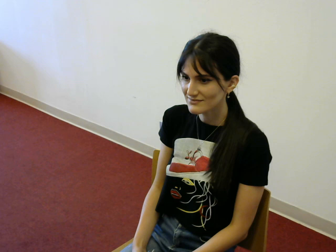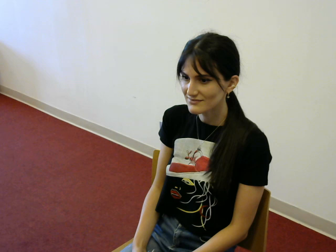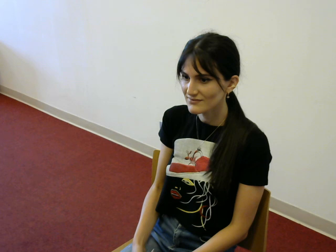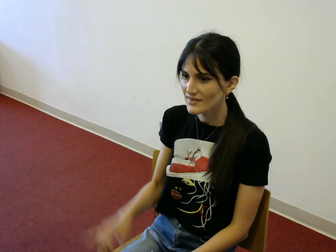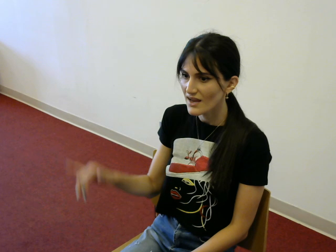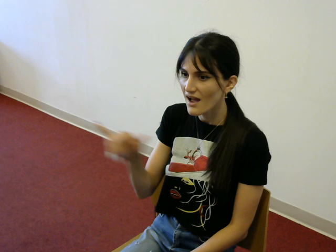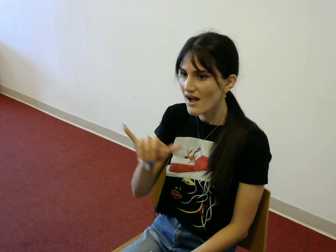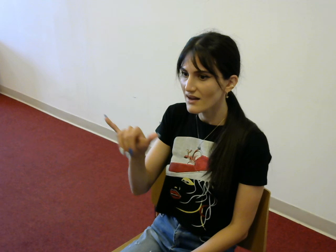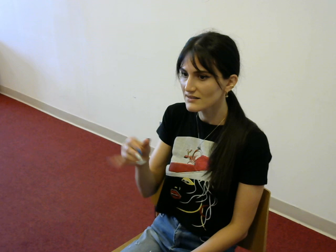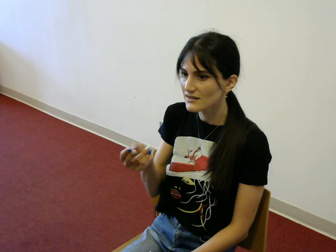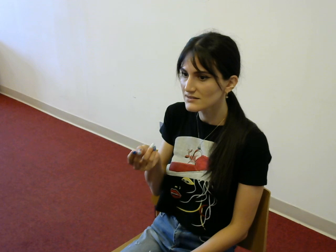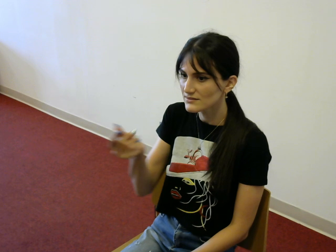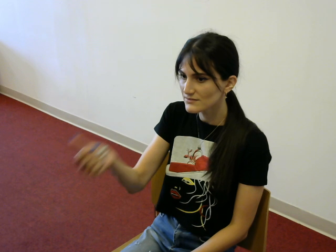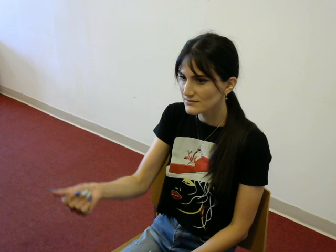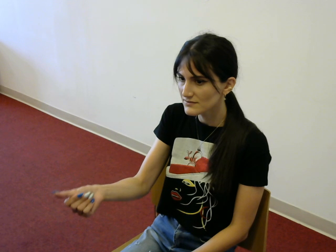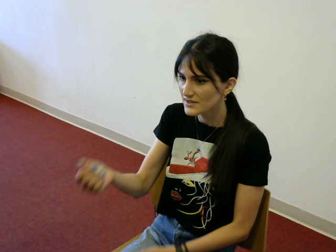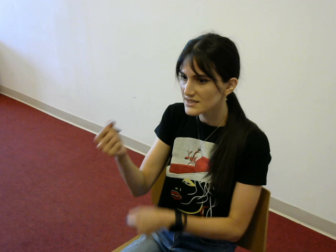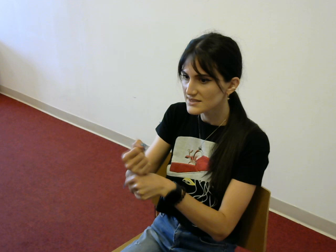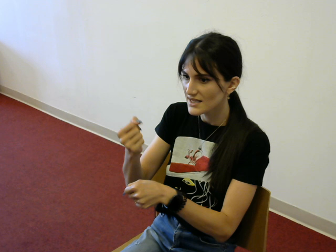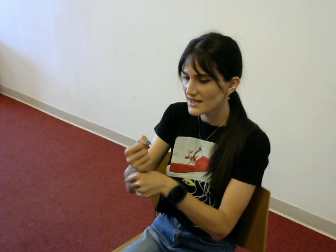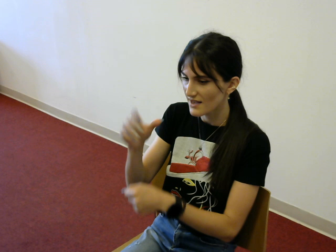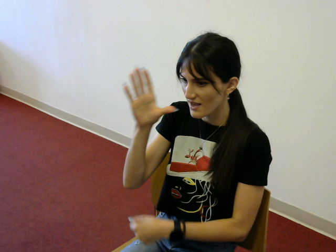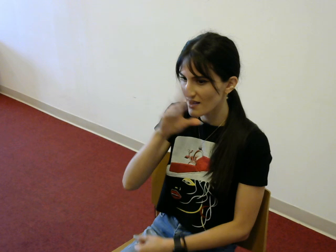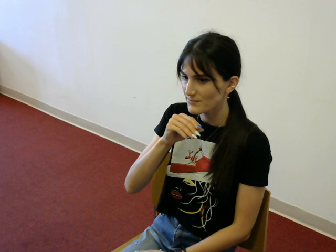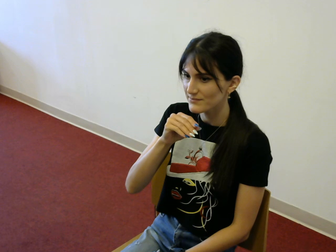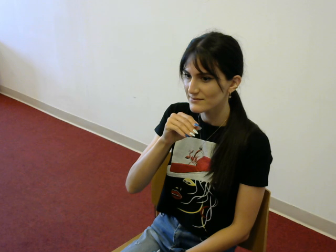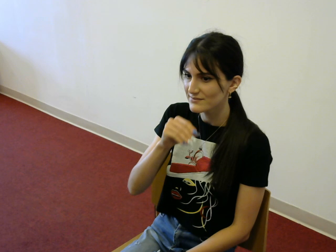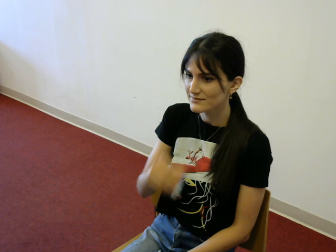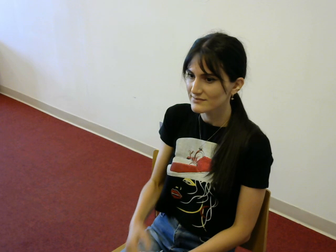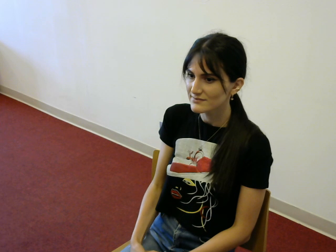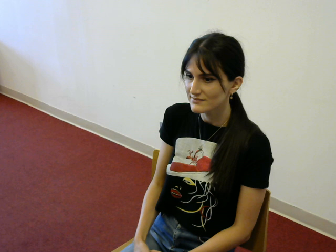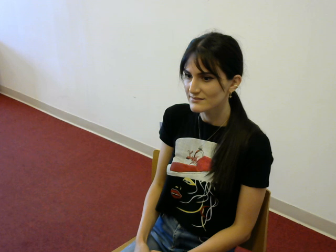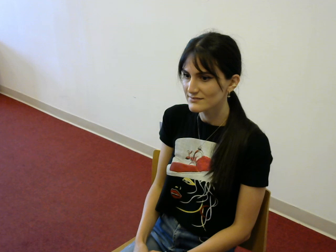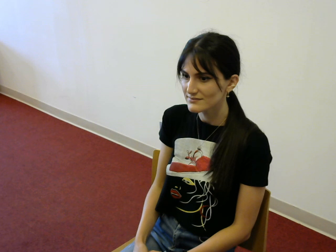Harda ödəniş edə bilərəm?